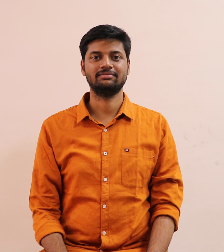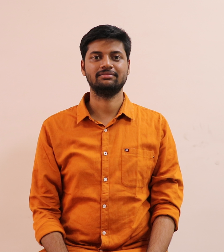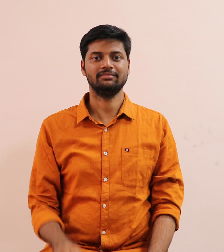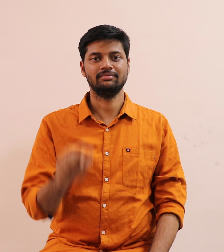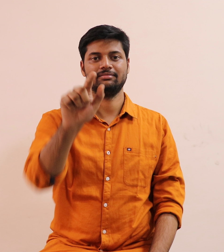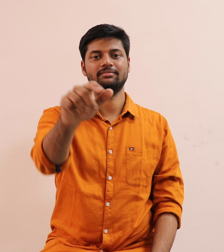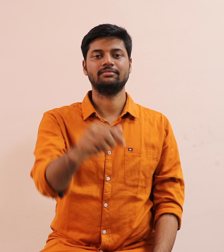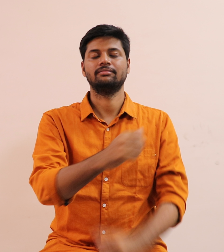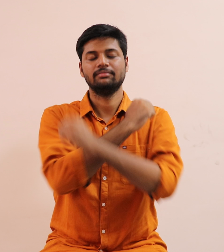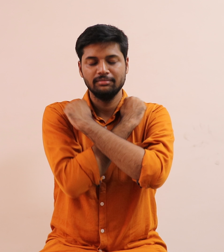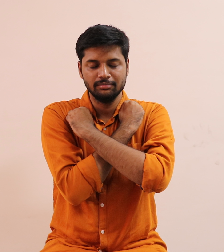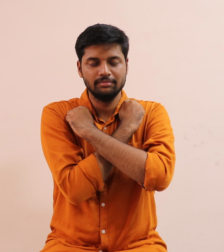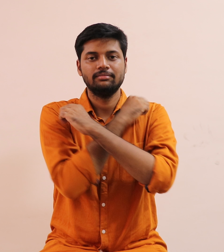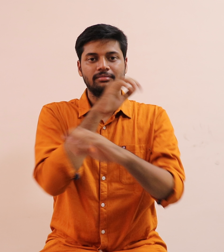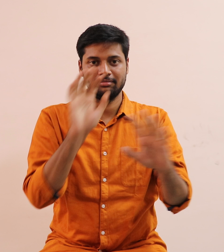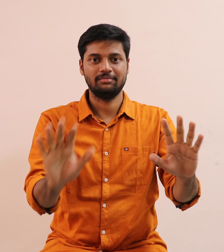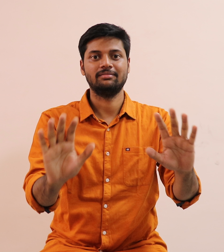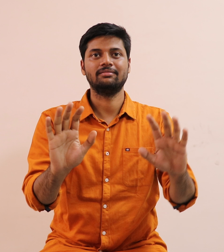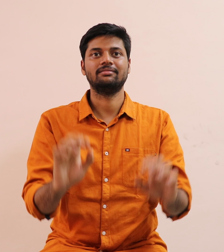i like you i love you